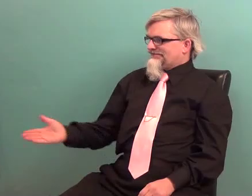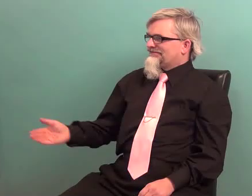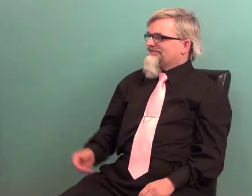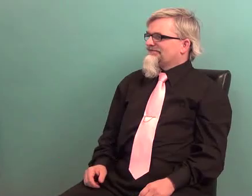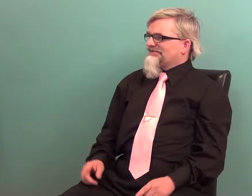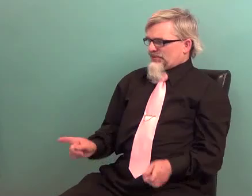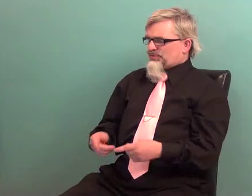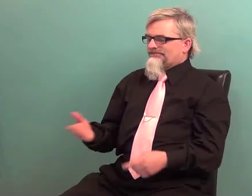Krótkie, proszę.